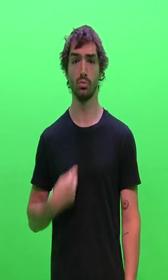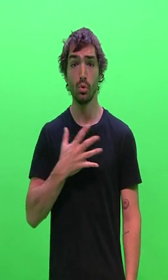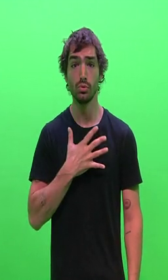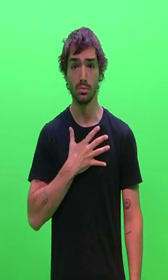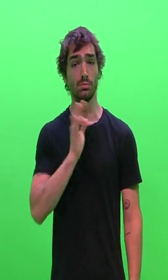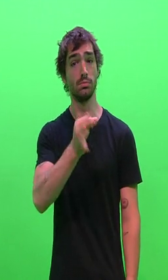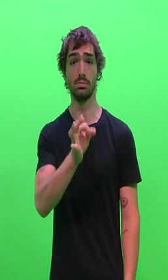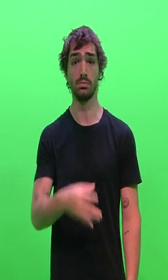Tinc tos, sí.